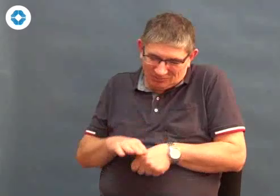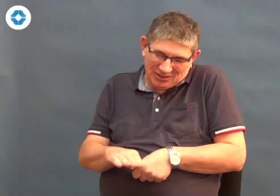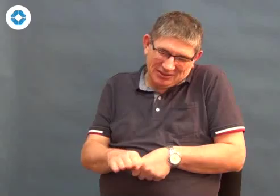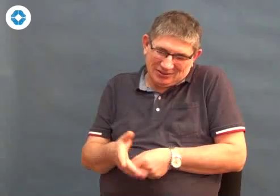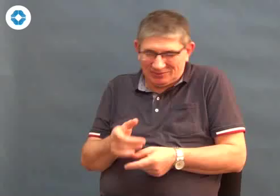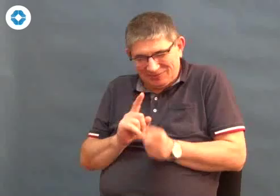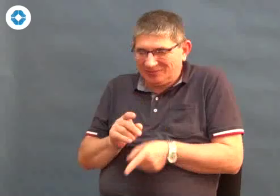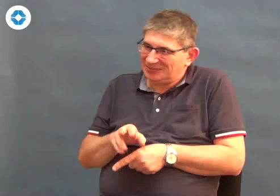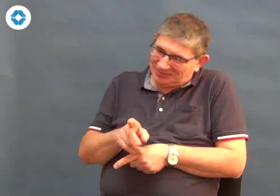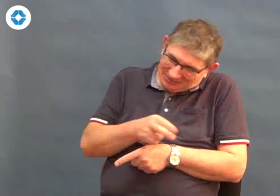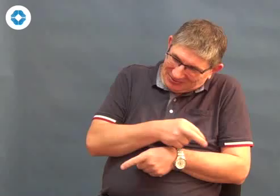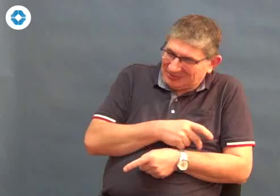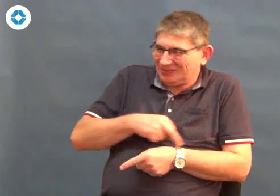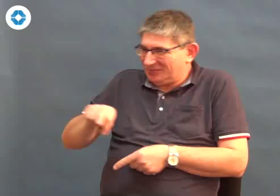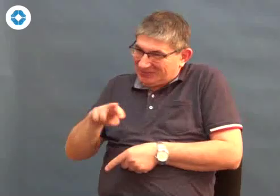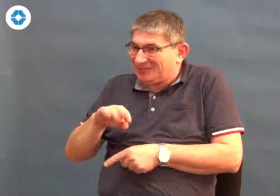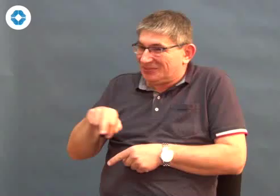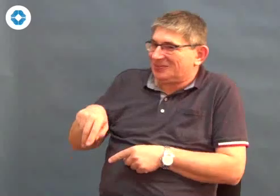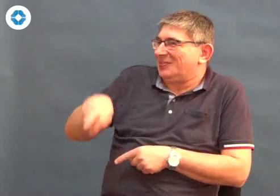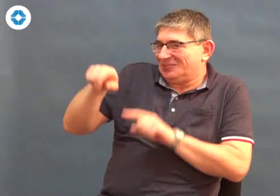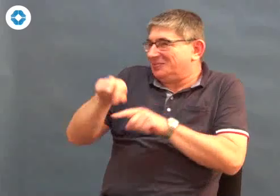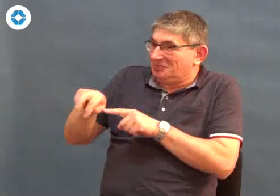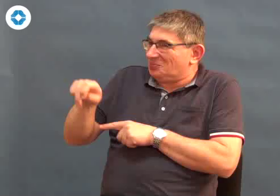Pozwala mu odejść, chłopiec ucieka w podskokach.